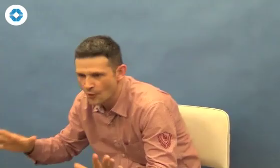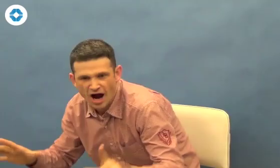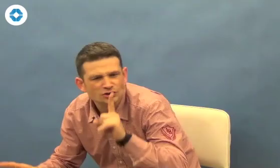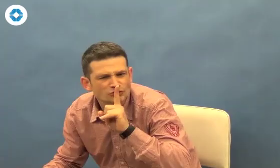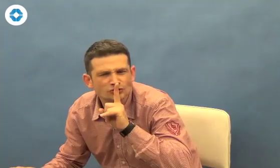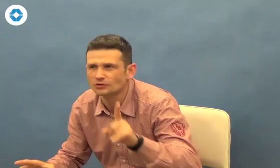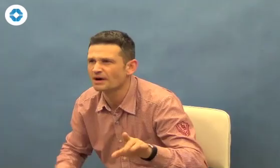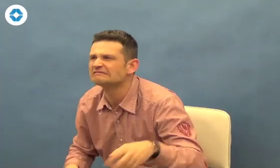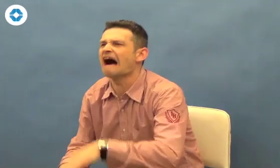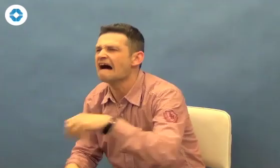Ucisza psa, który szczeka.